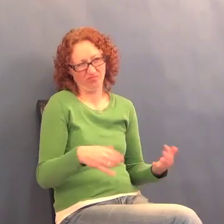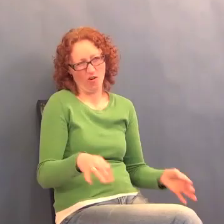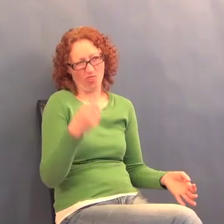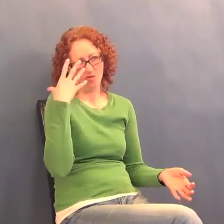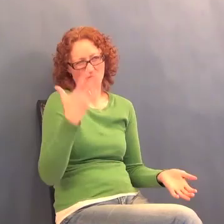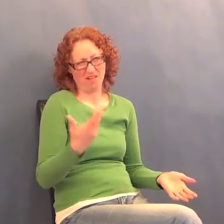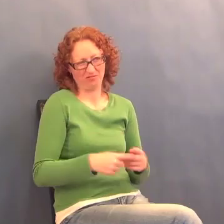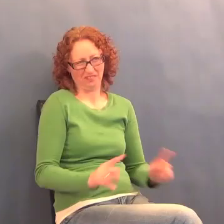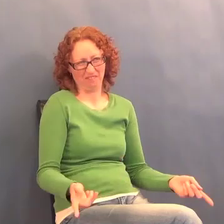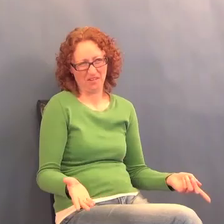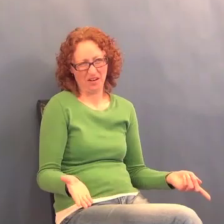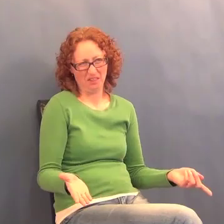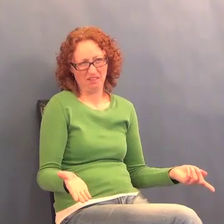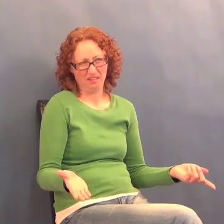Dlaczego nie wolno? Przecież wolno się opalać, a tu nie wolno?